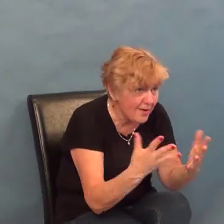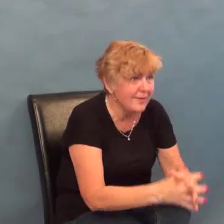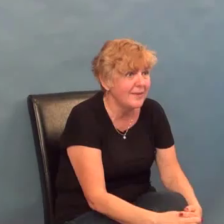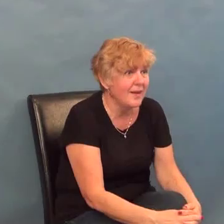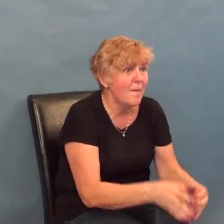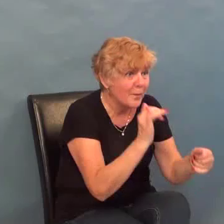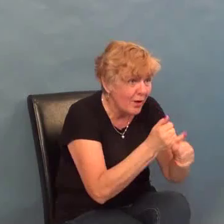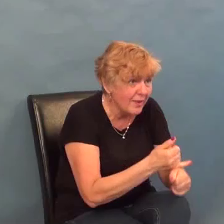Piątek, sobota.